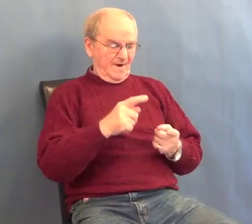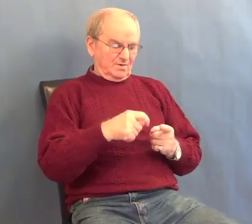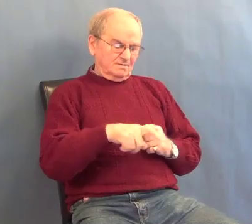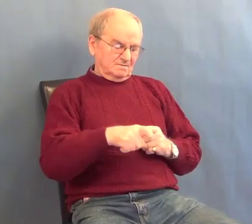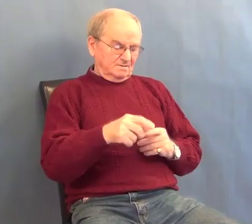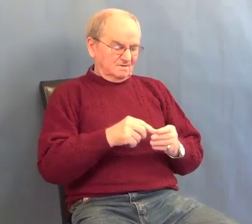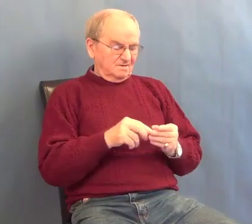Mała rybka, rzuca się.